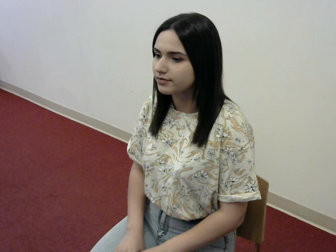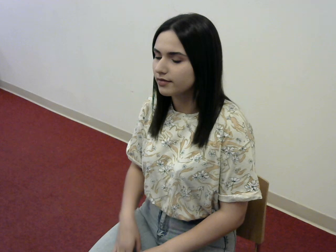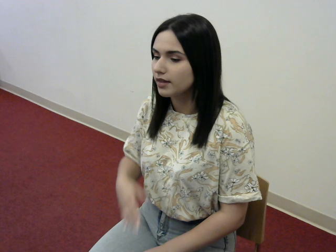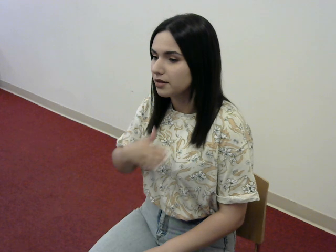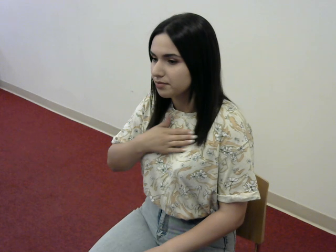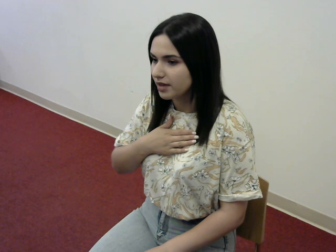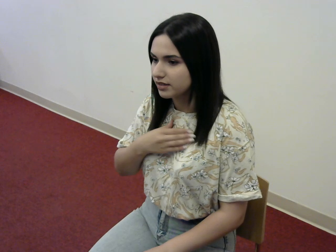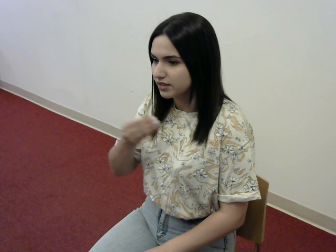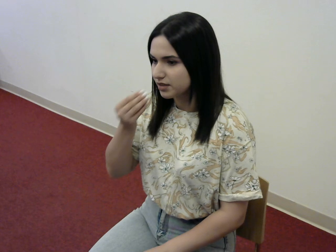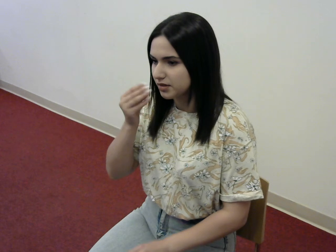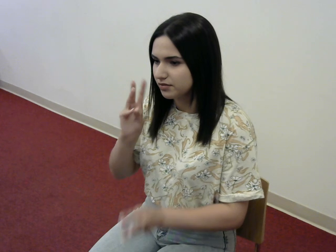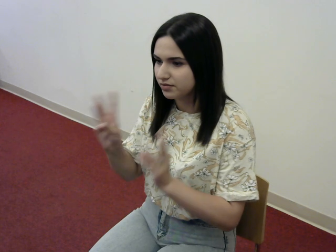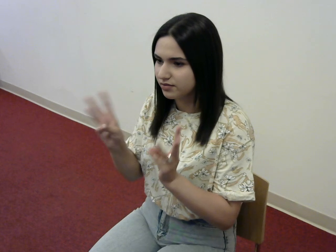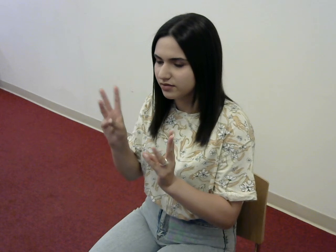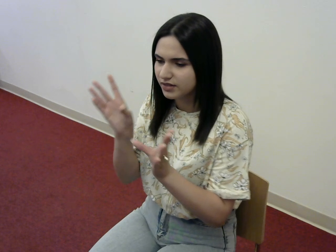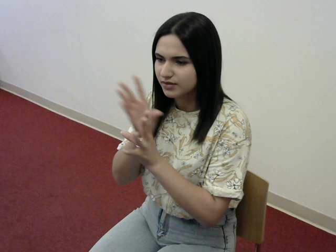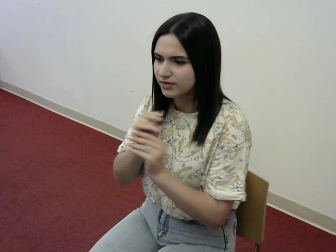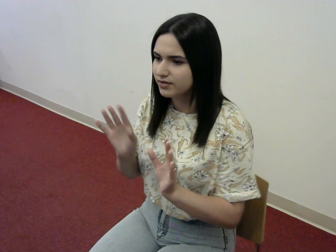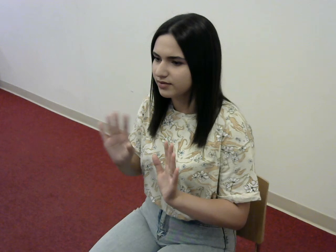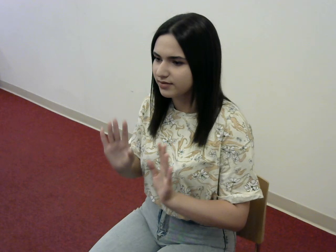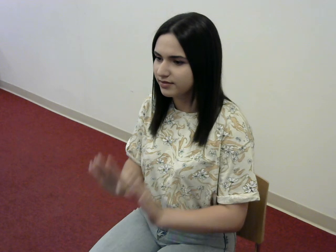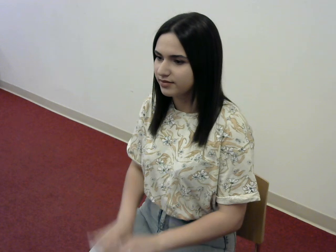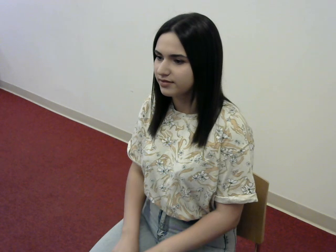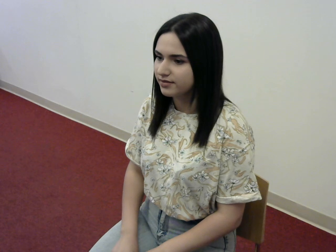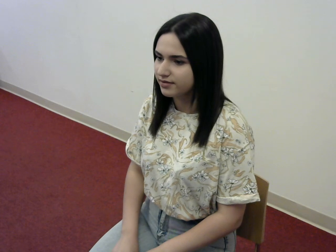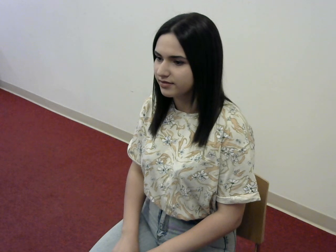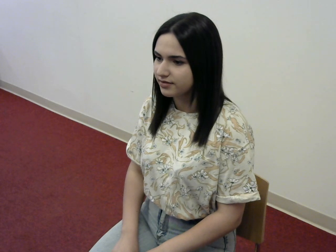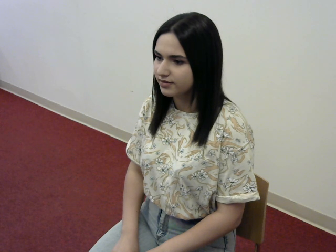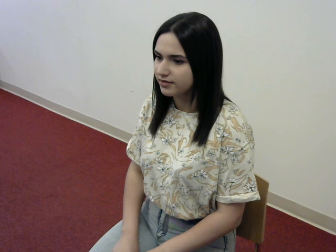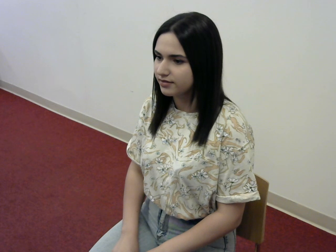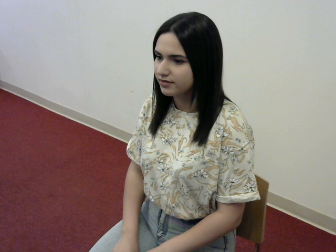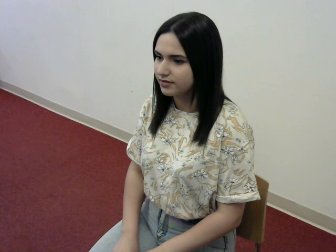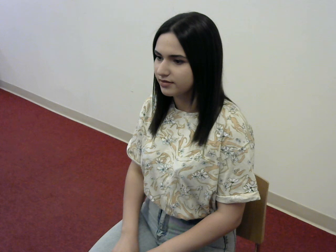Mən yemək bişirməyi bacarmıram